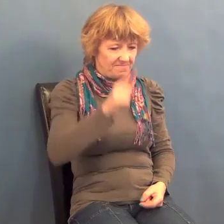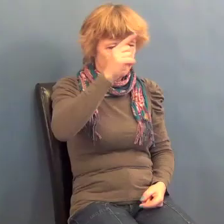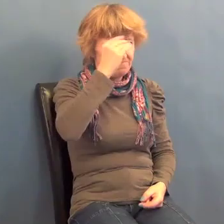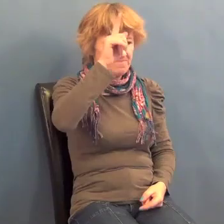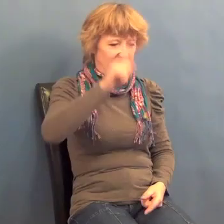Wykrzyknik o tym informuje.